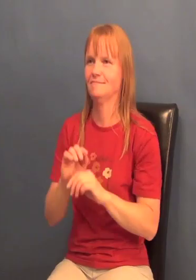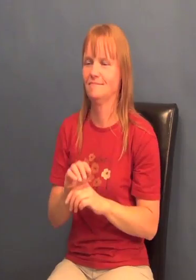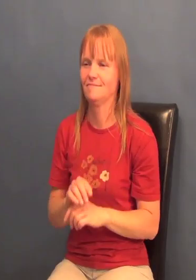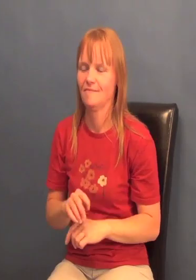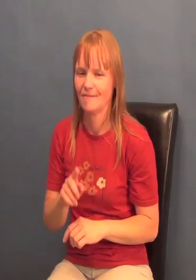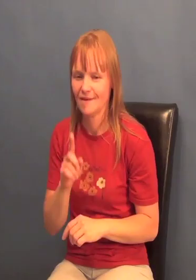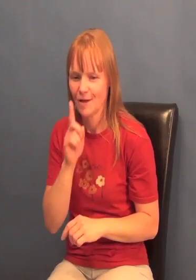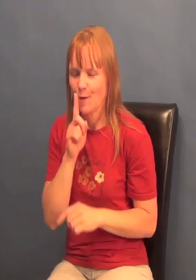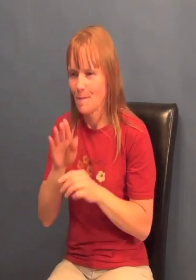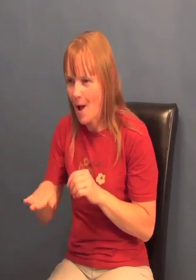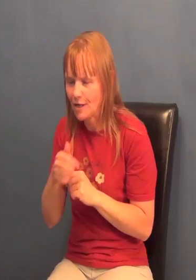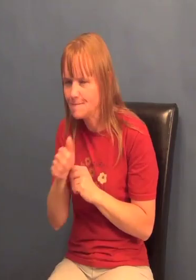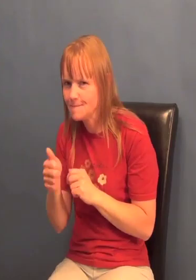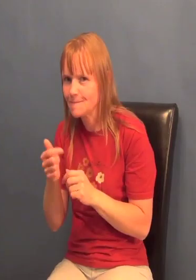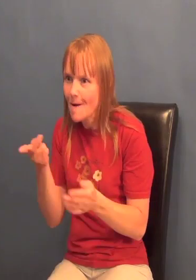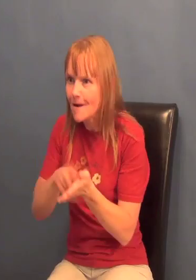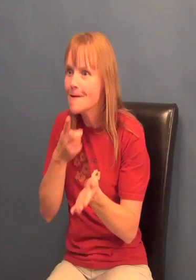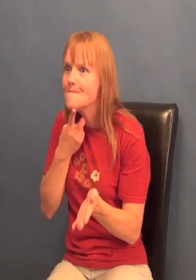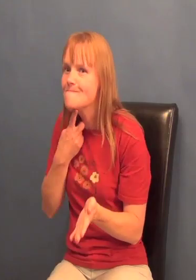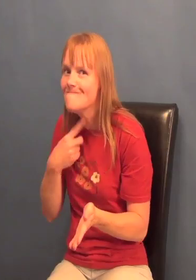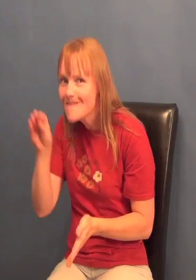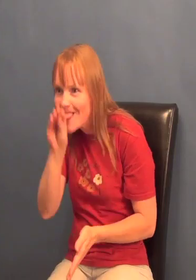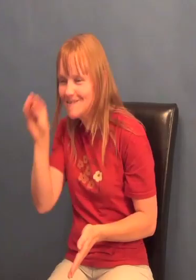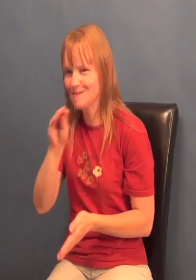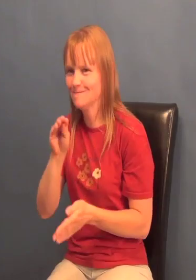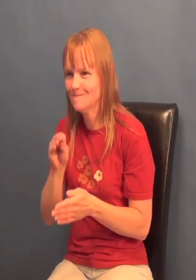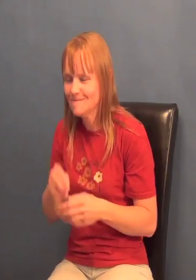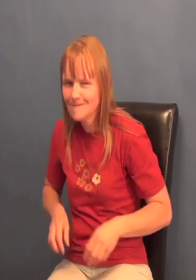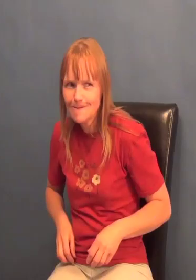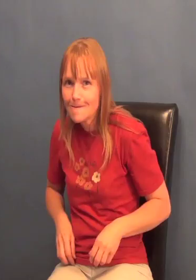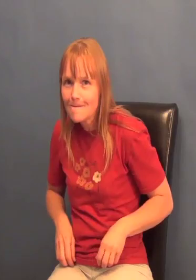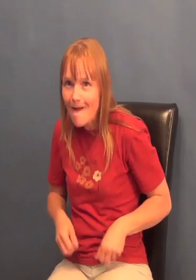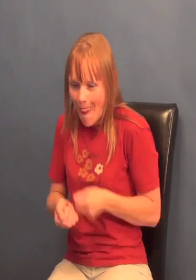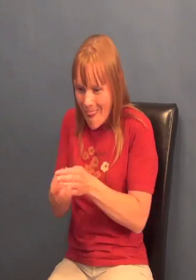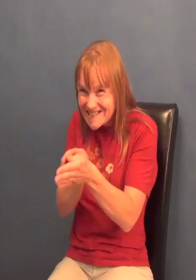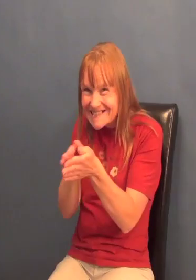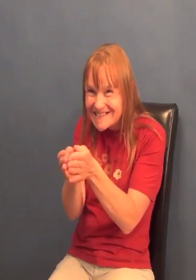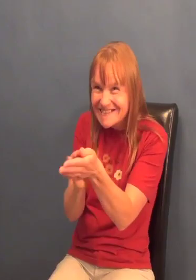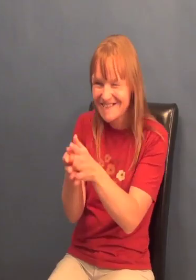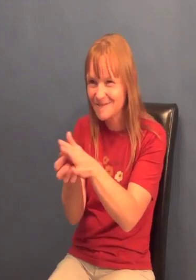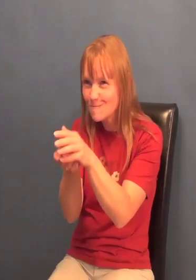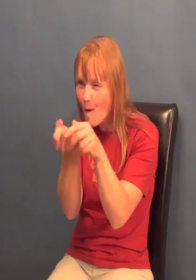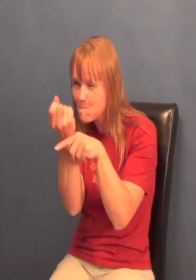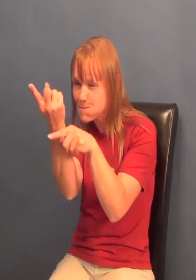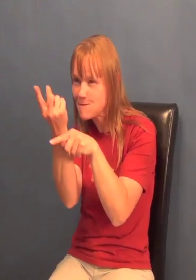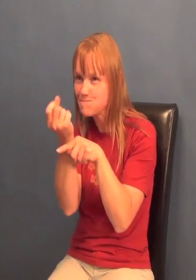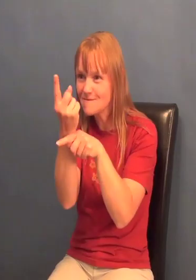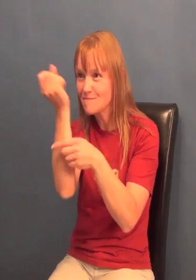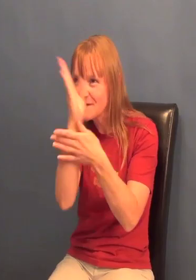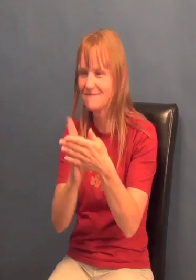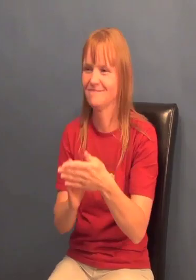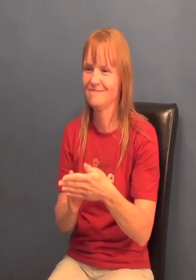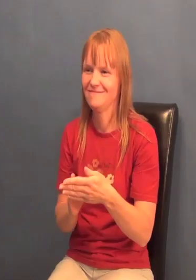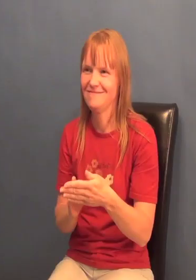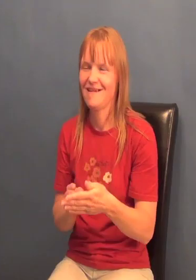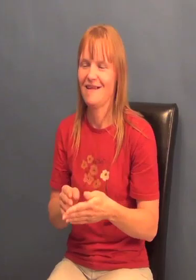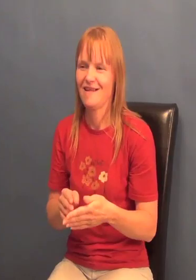Mały chłopiec, znowu chce wybić okno i rzuca w kolejną szybę.